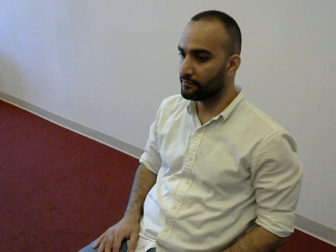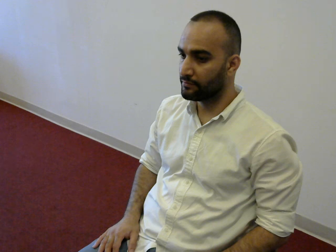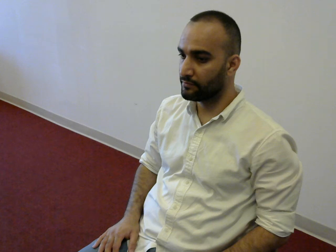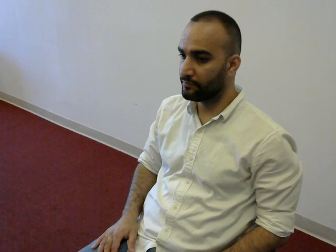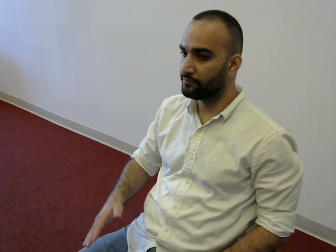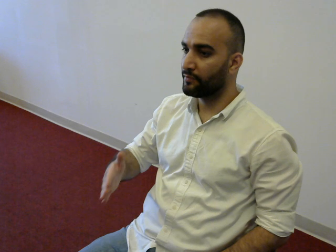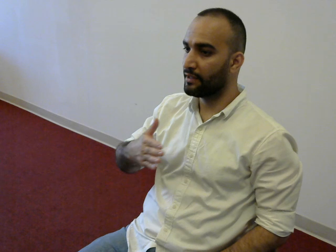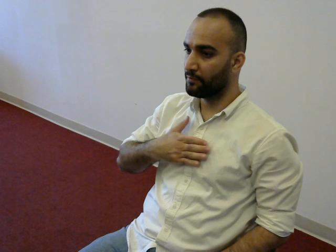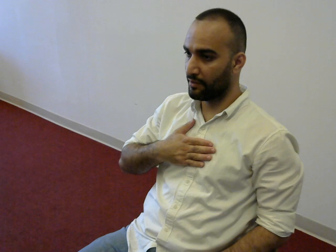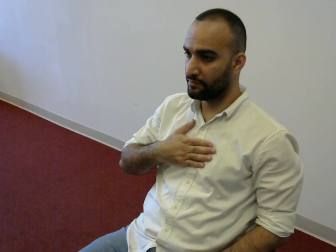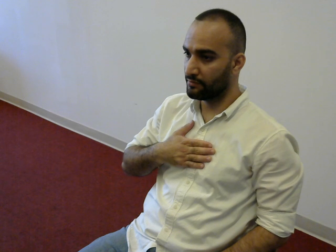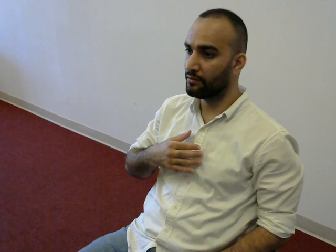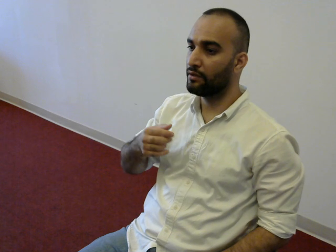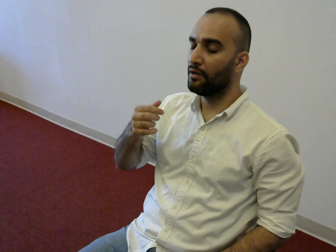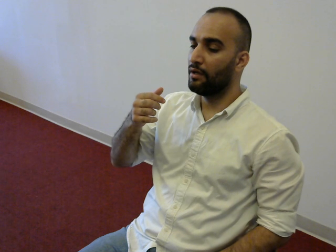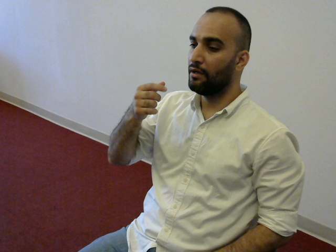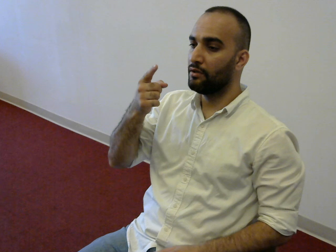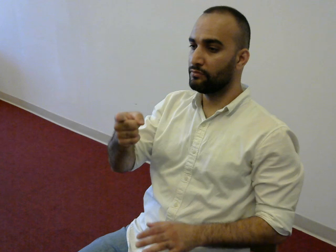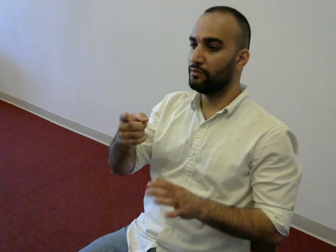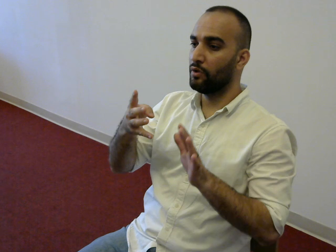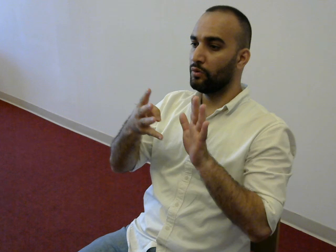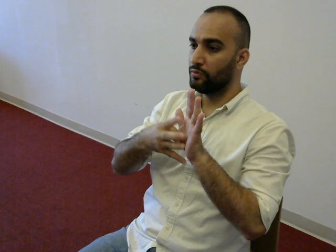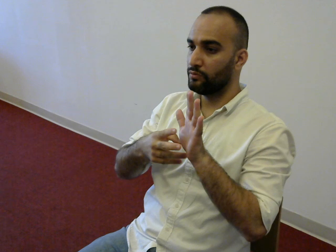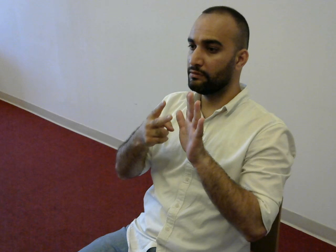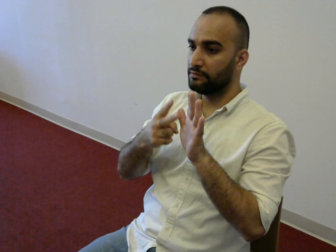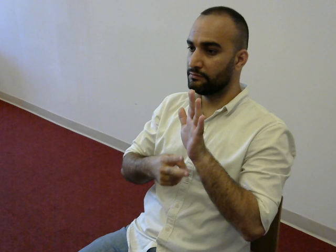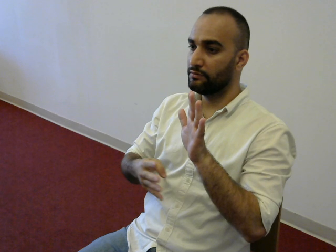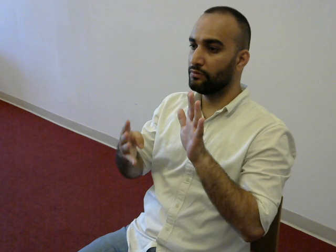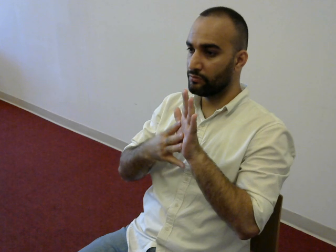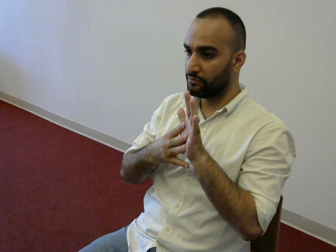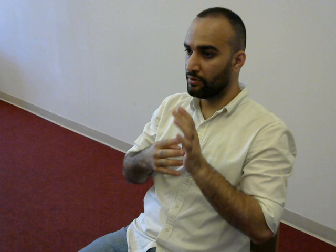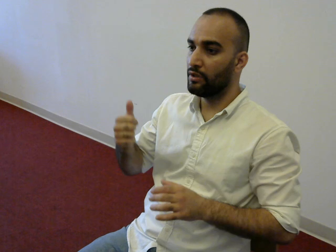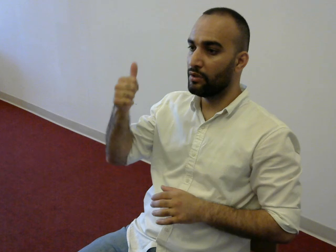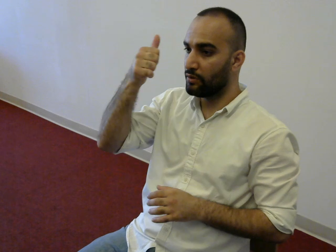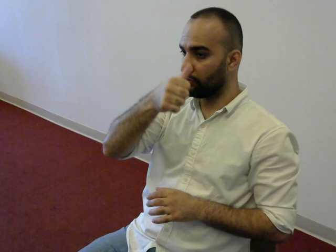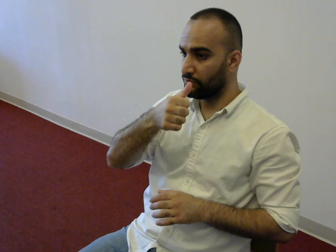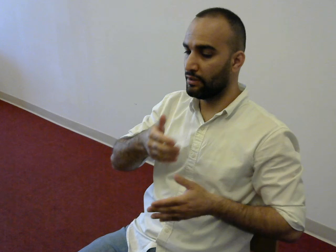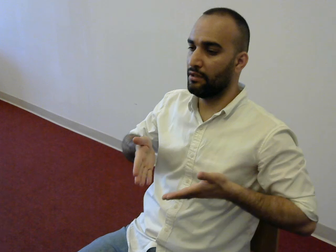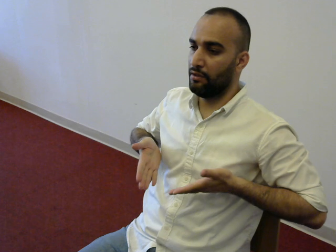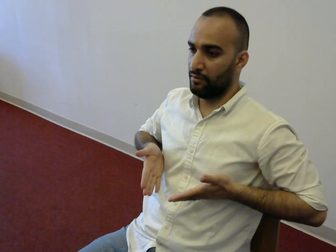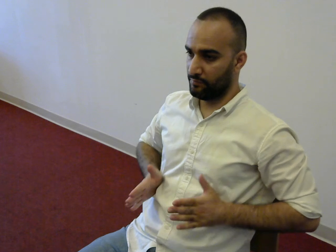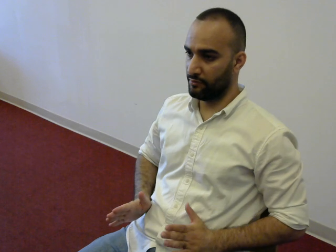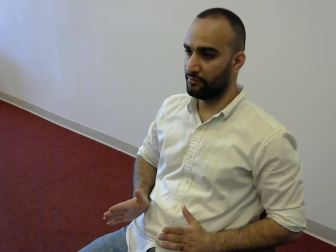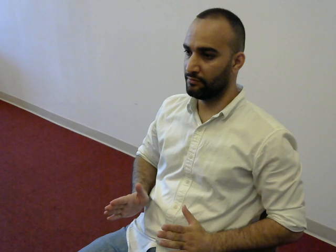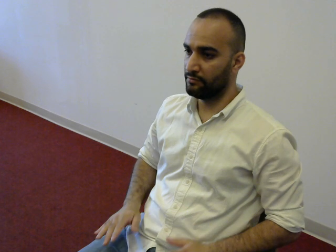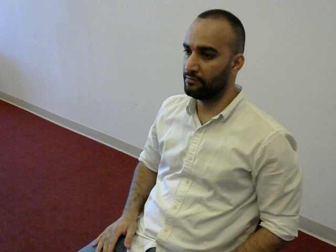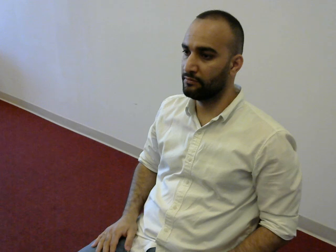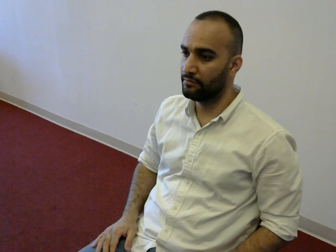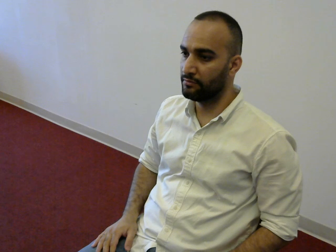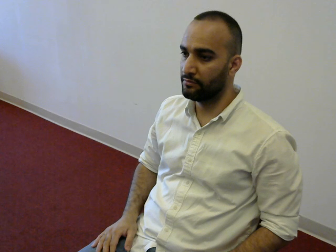Mən 1979-cu ildə anadan olmuşam